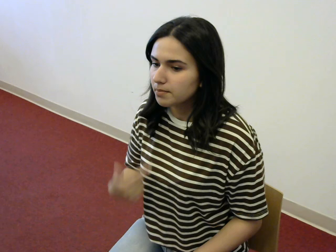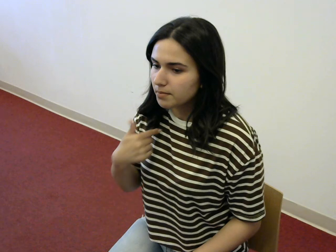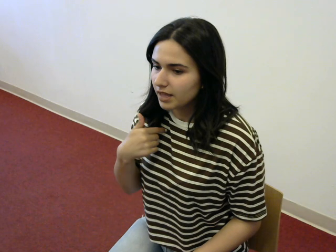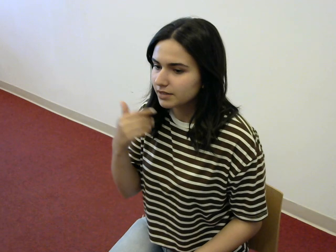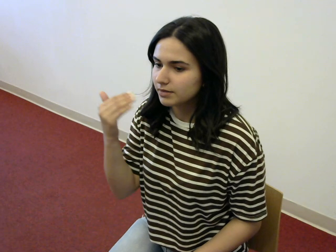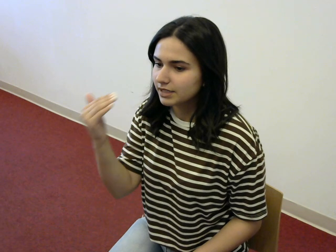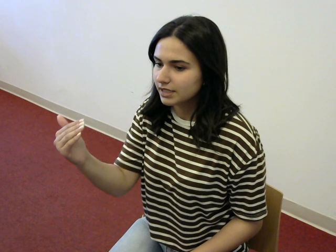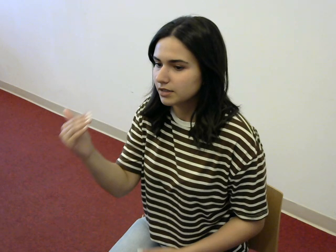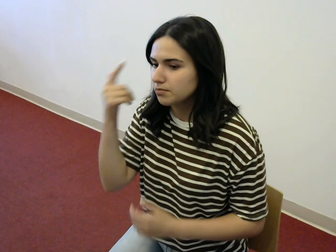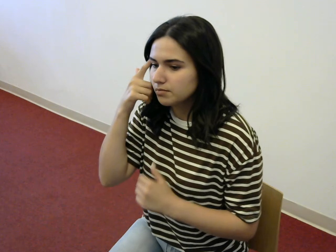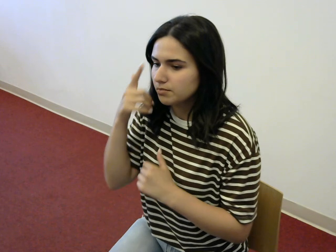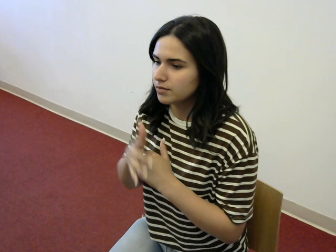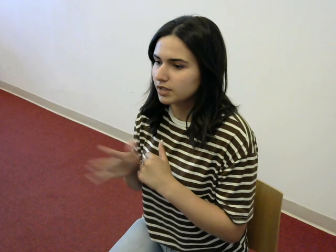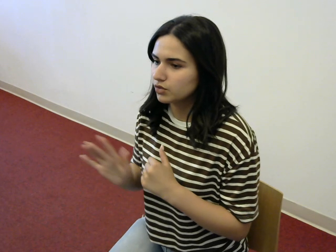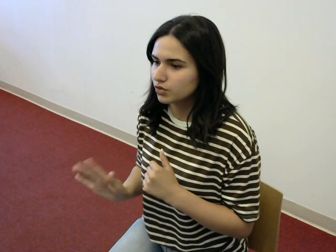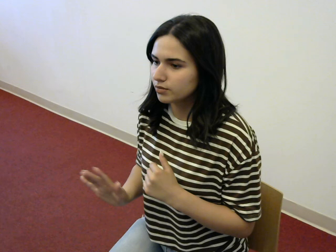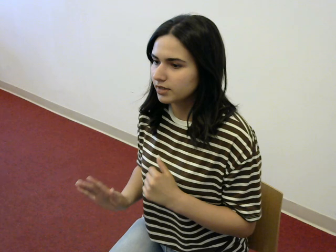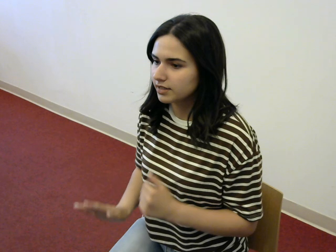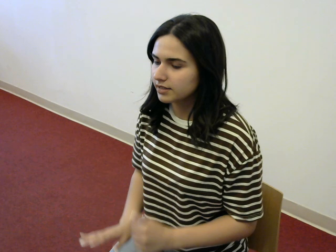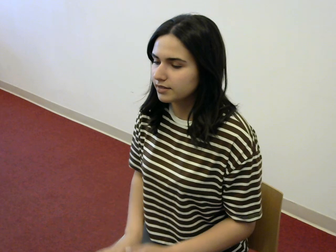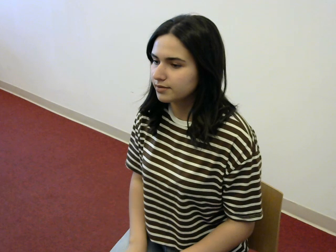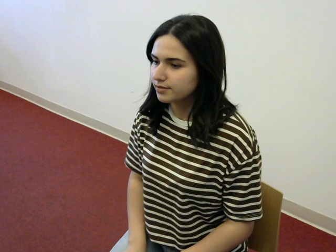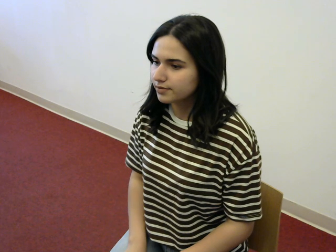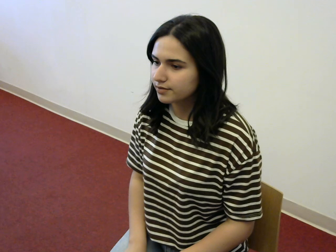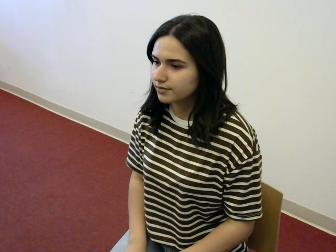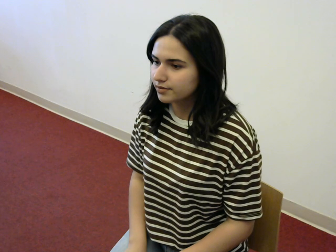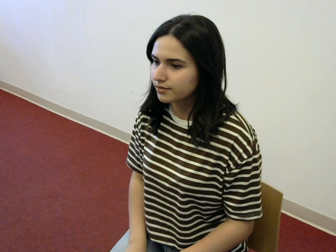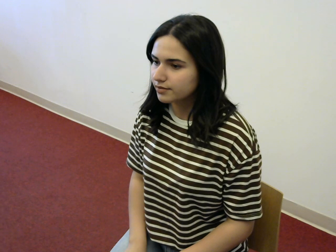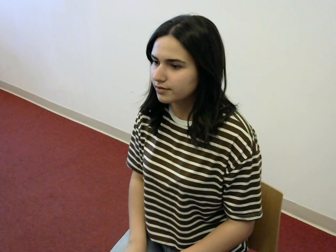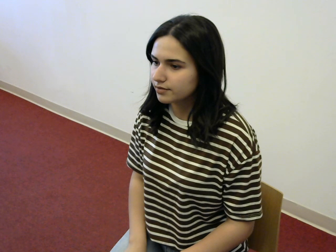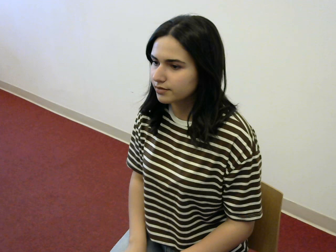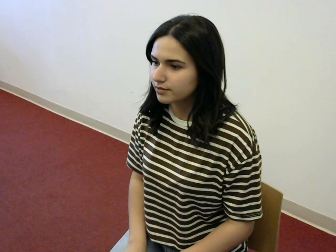Mən sizi başa düşmürəm